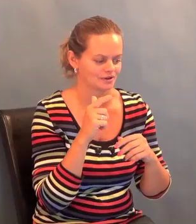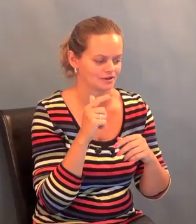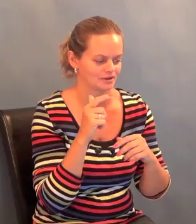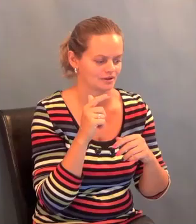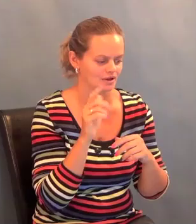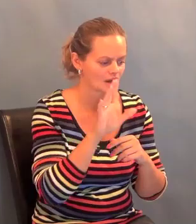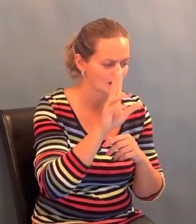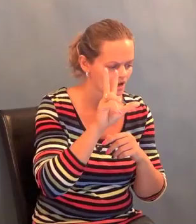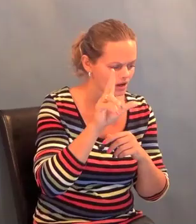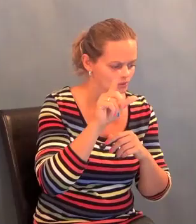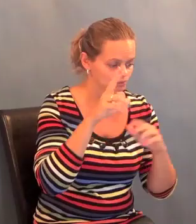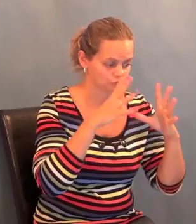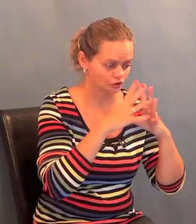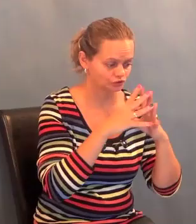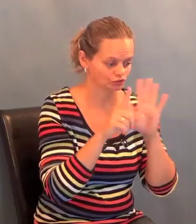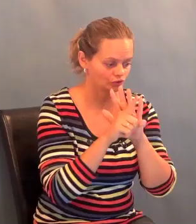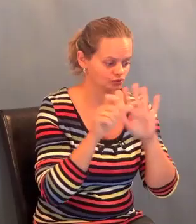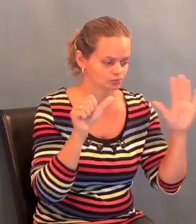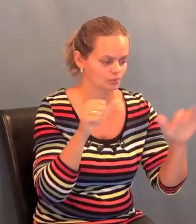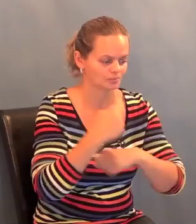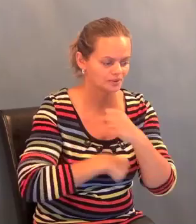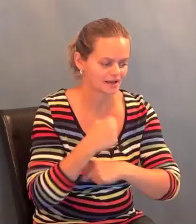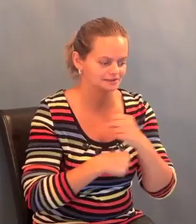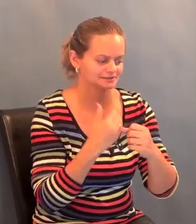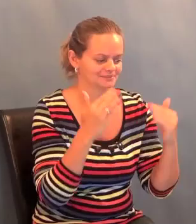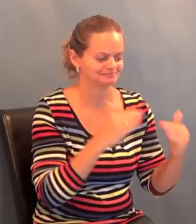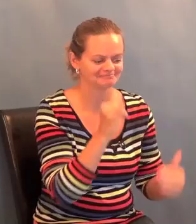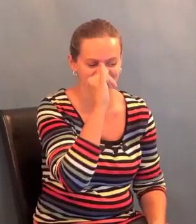Nie poczekaj, trzecia, od dziesiątej do szóstej praca.